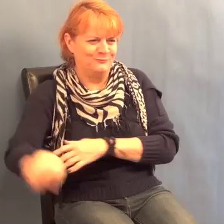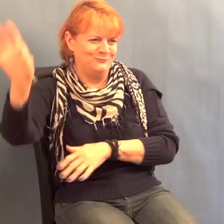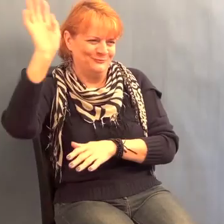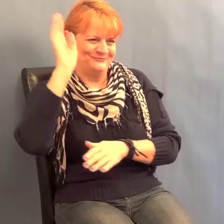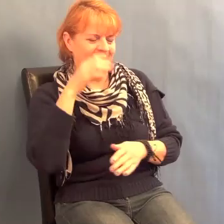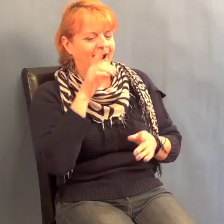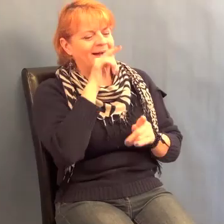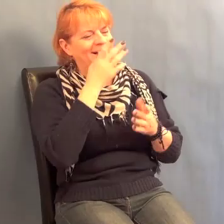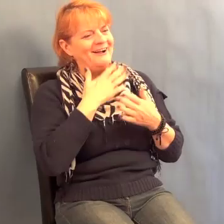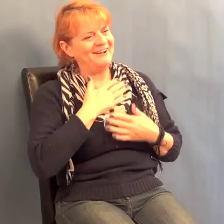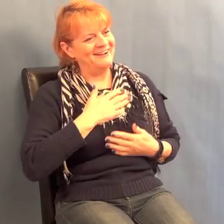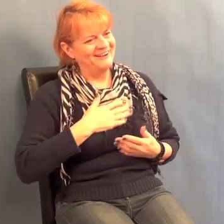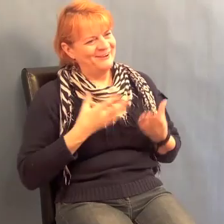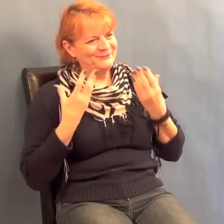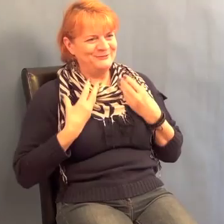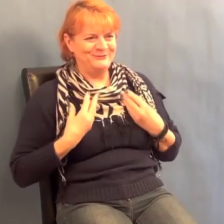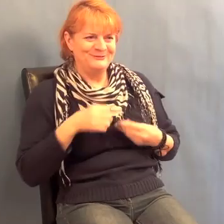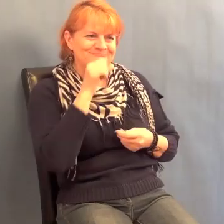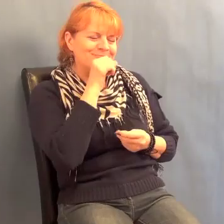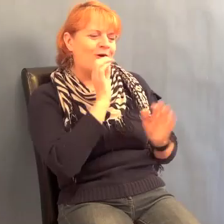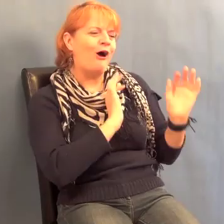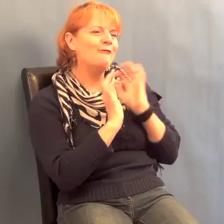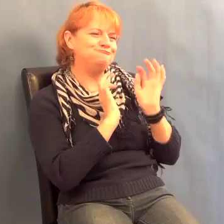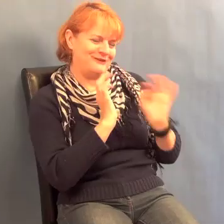Ptakowi ulżyło, że babcia się nim opiekuje.